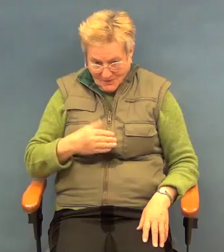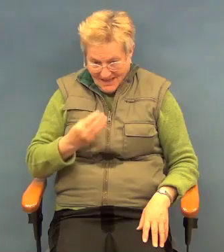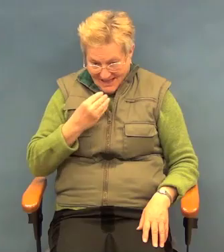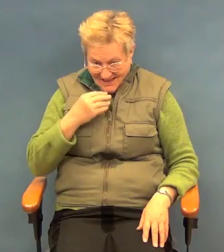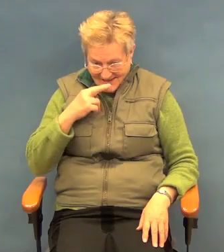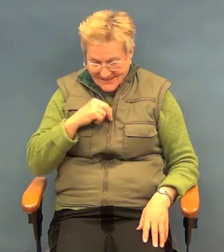Wątpię!